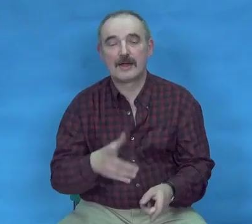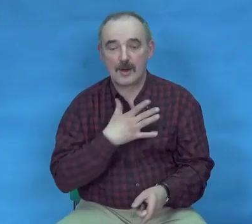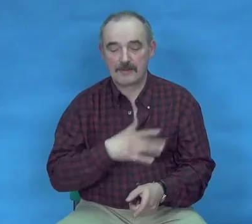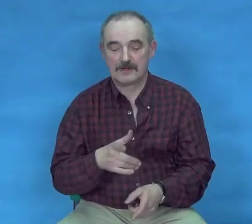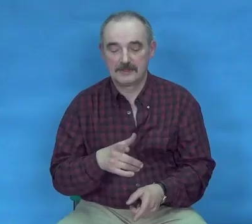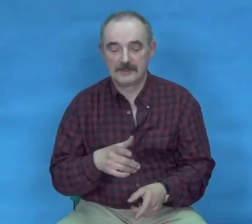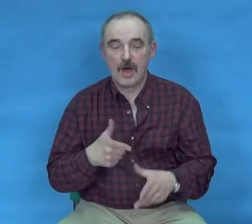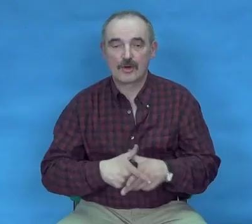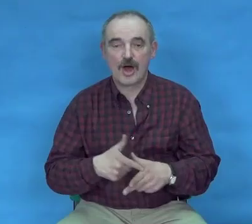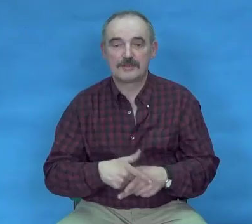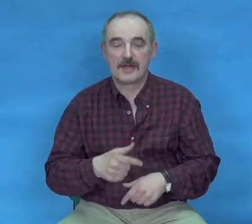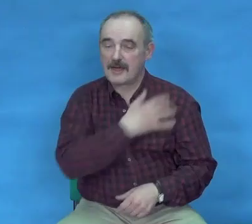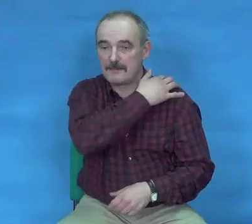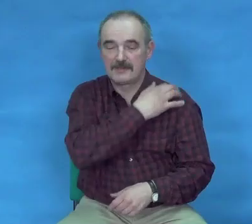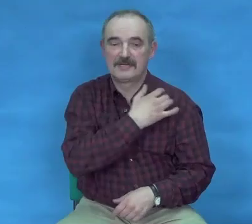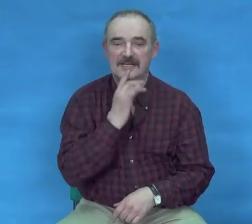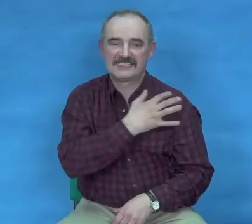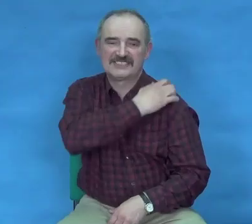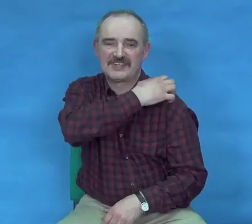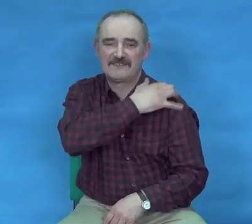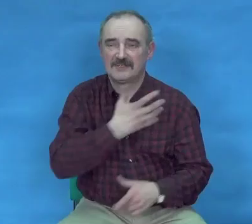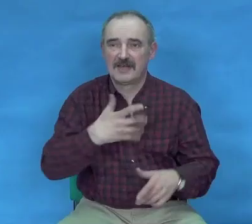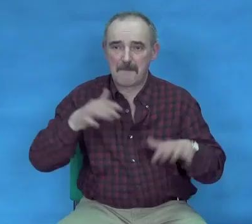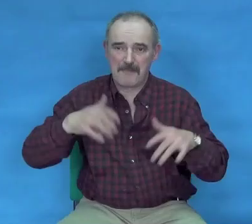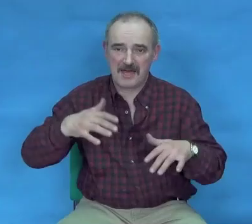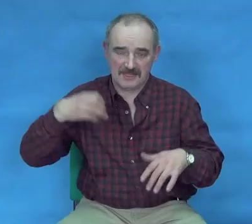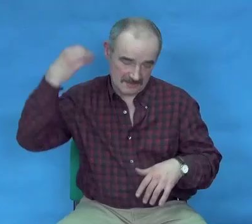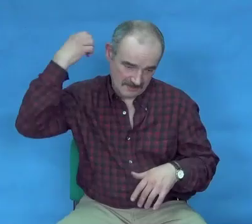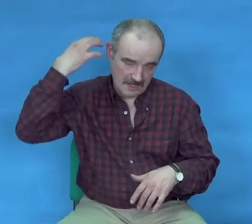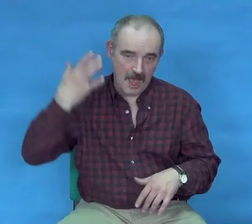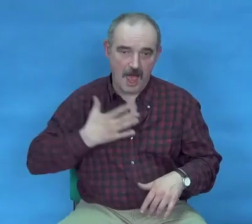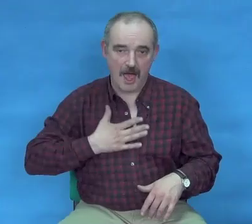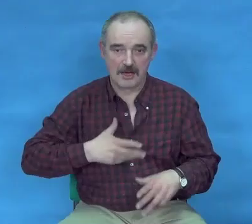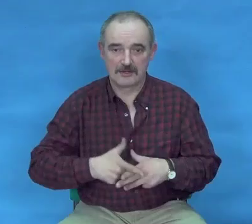Koń, kiedy go swędzą plecy, lubi, żeby na niego padał deszcz.